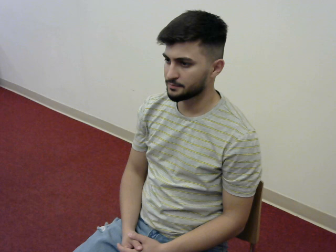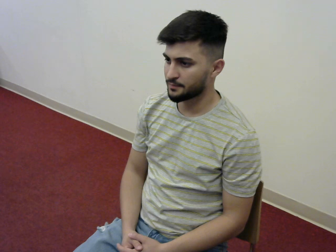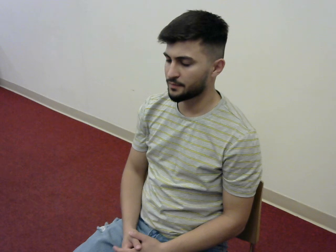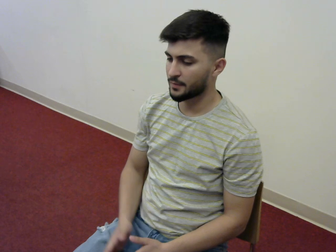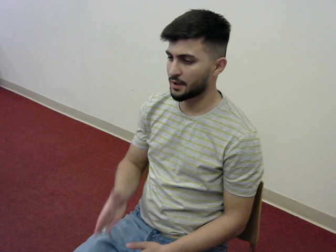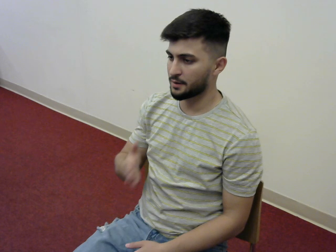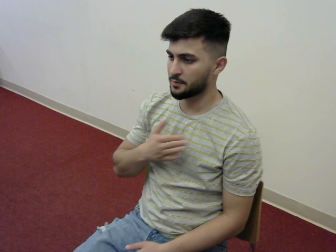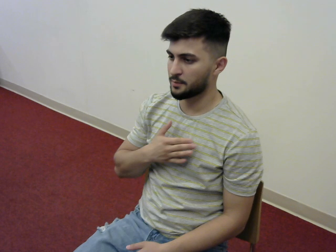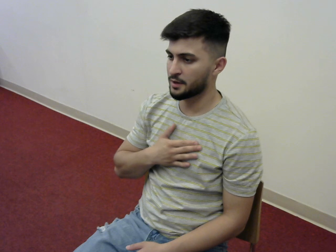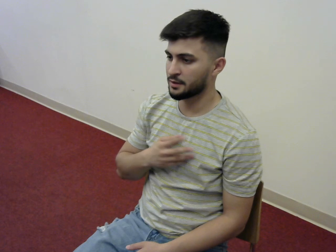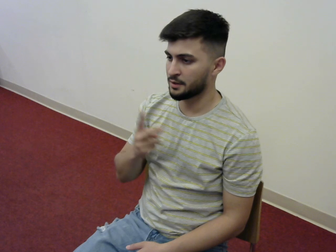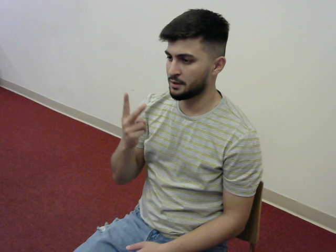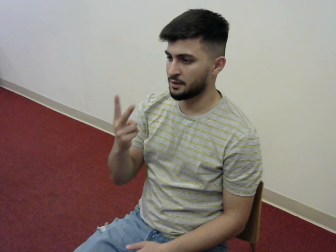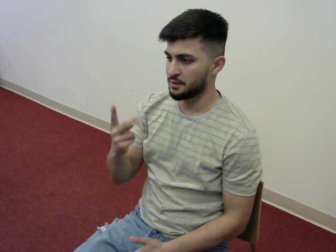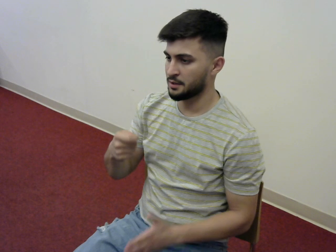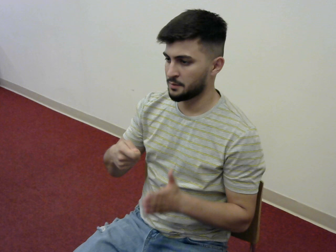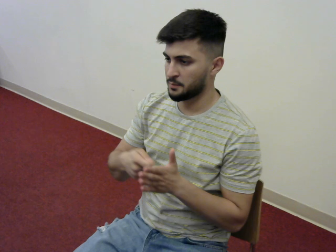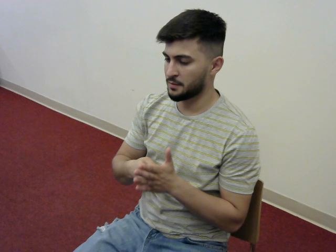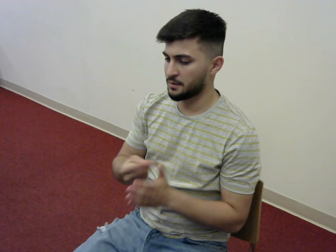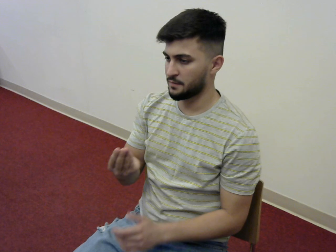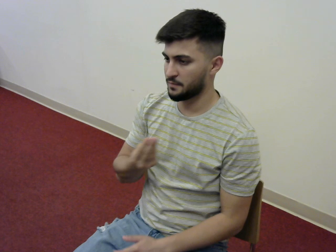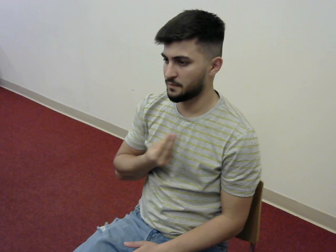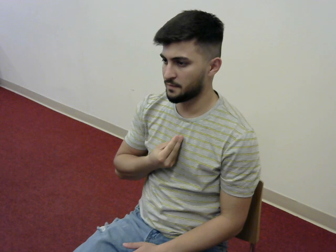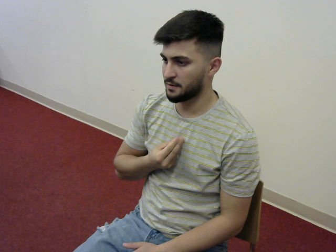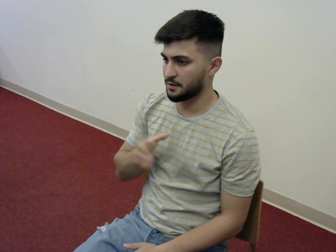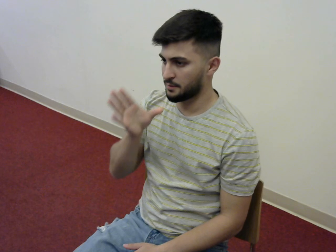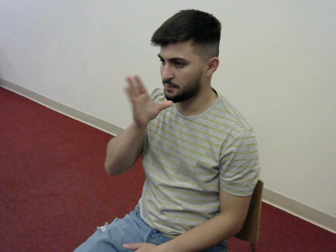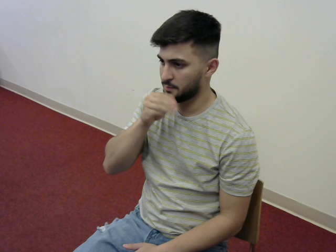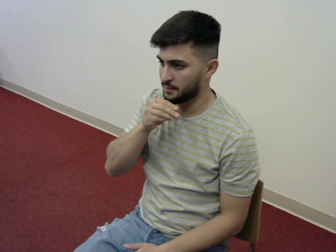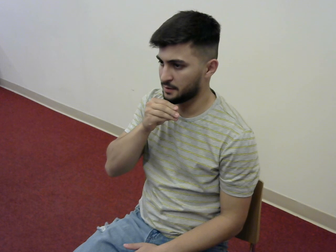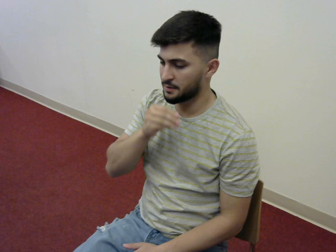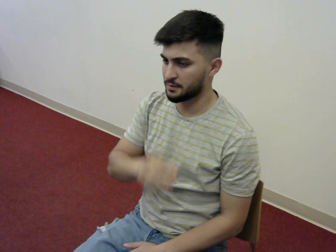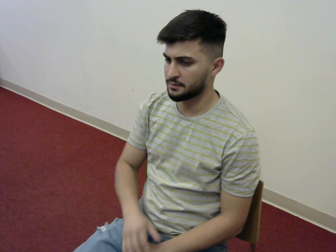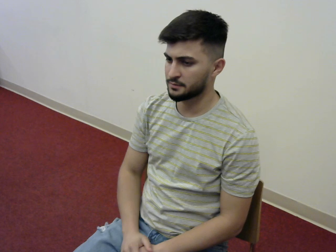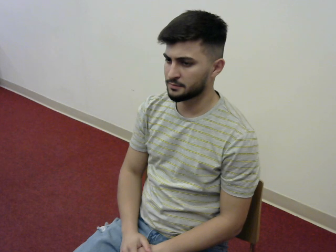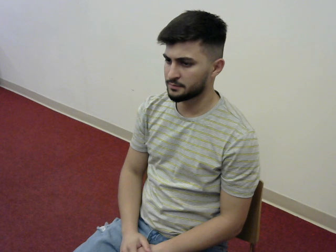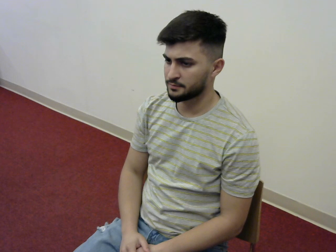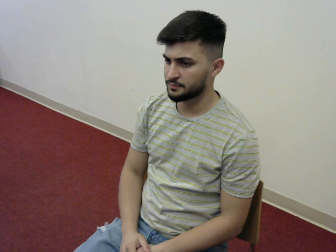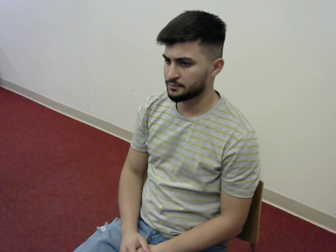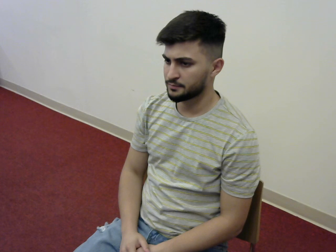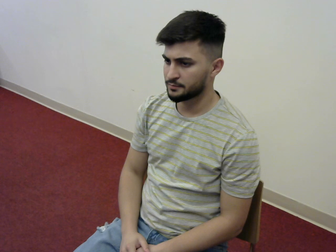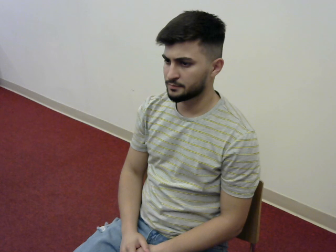Mənə 2 bilet verə bilərsinizmi?